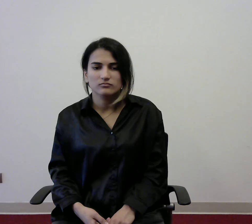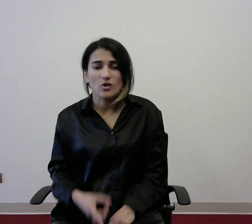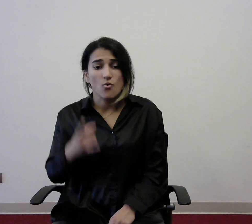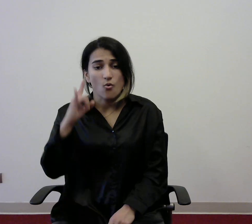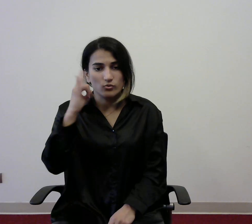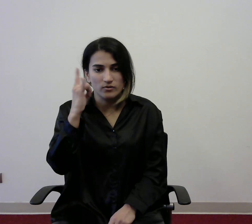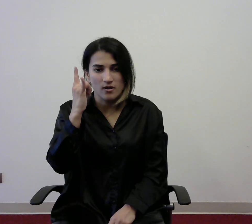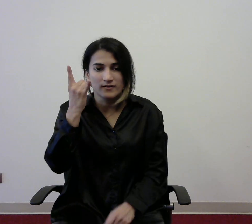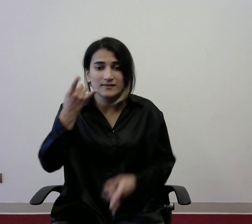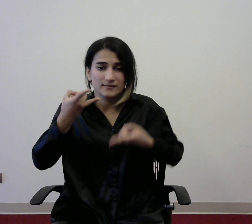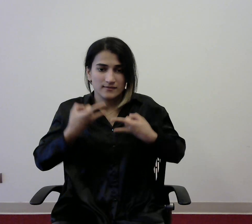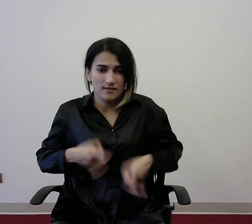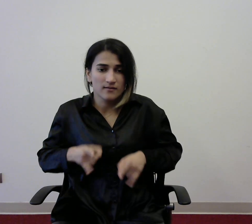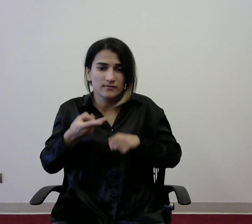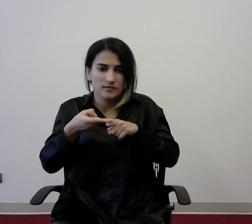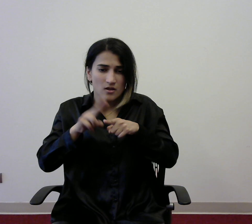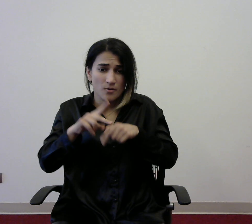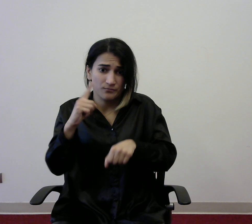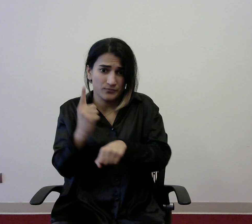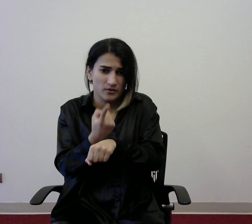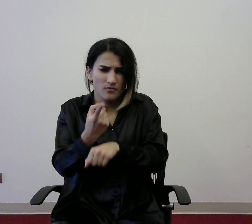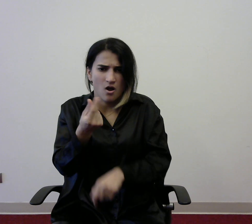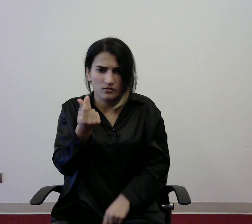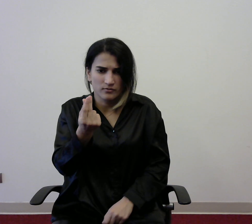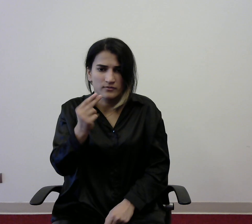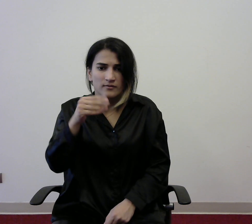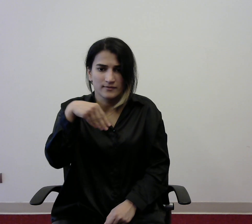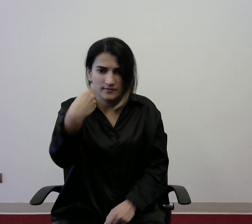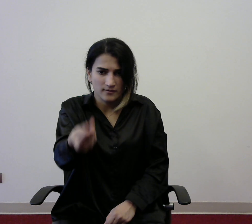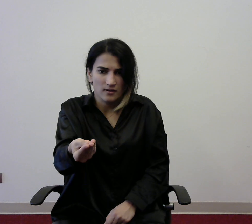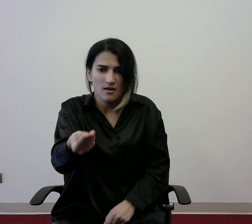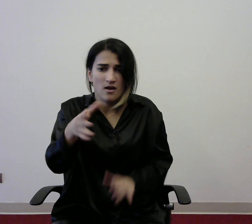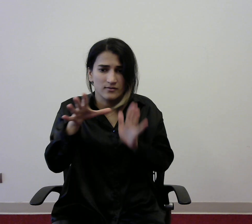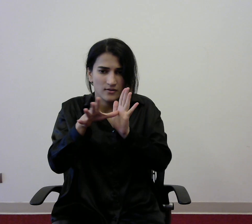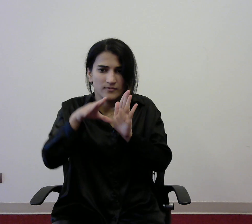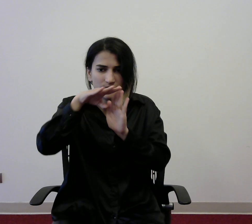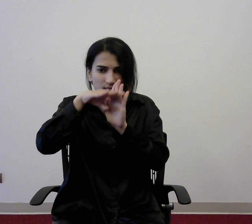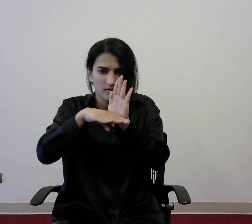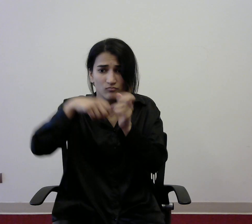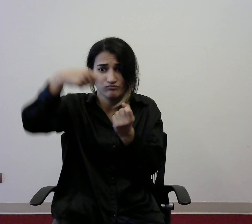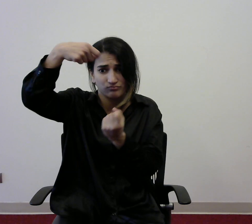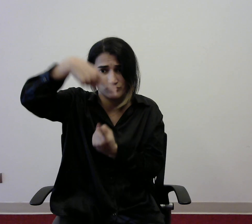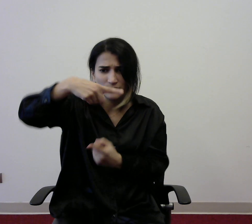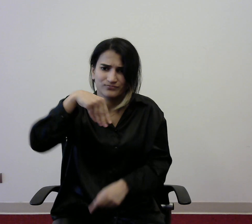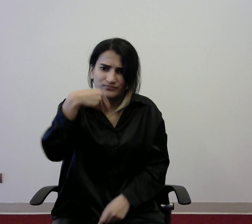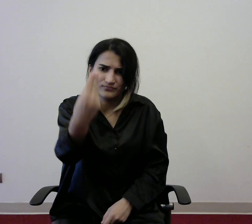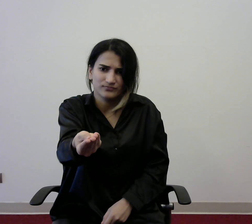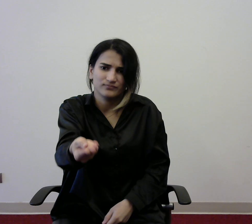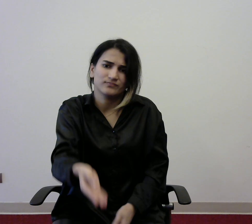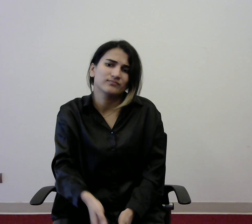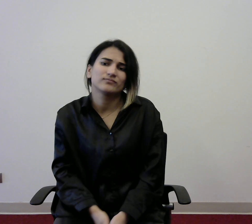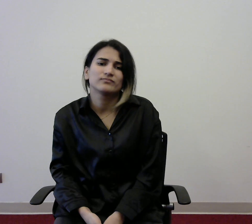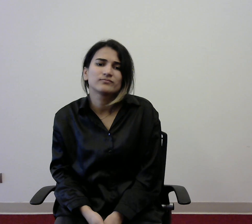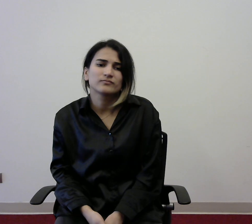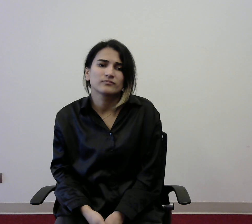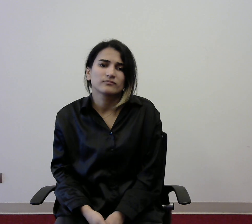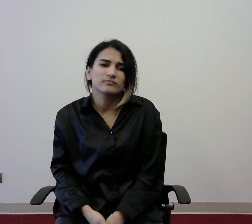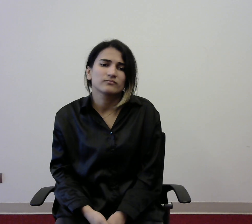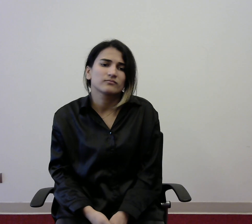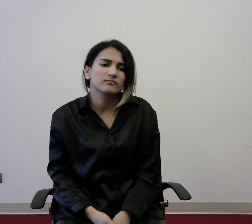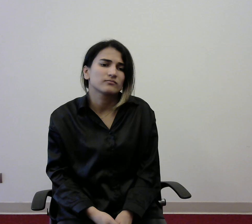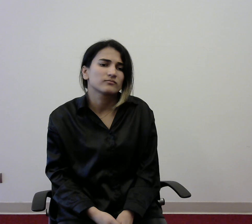Uşağın doğulmasına görə birdəfəlik məbləğin verilməsi elektron qaydaya uyğun verilir